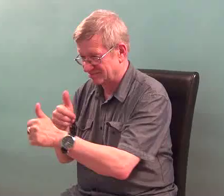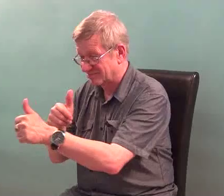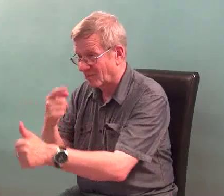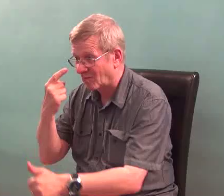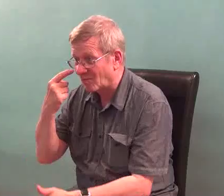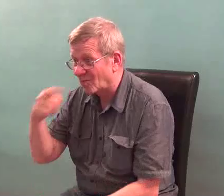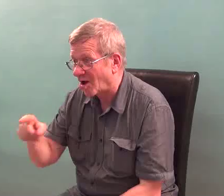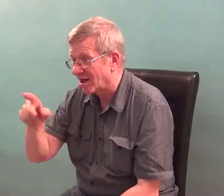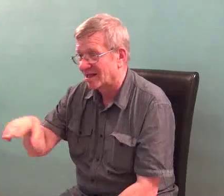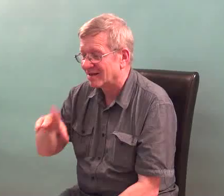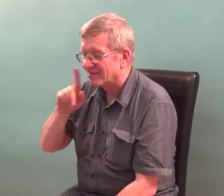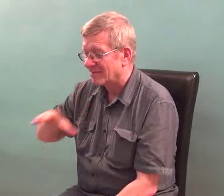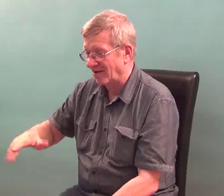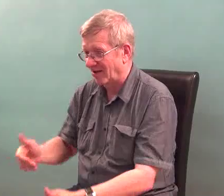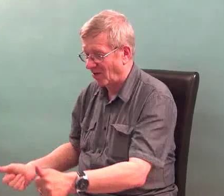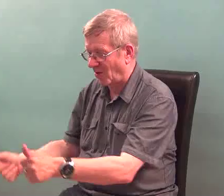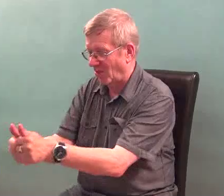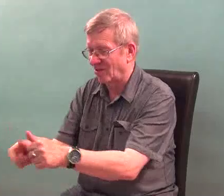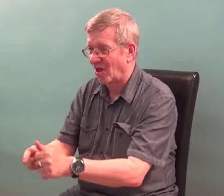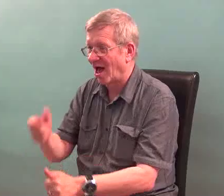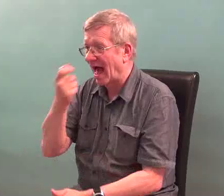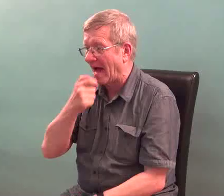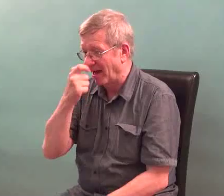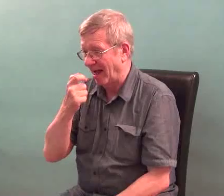Policjant zauważa, że mały chłopiec dołączył się do Chaplina.